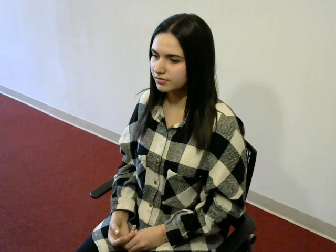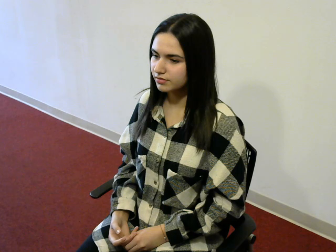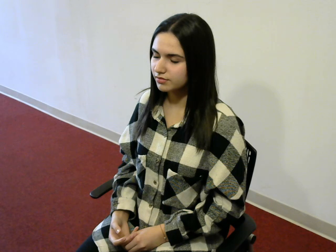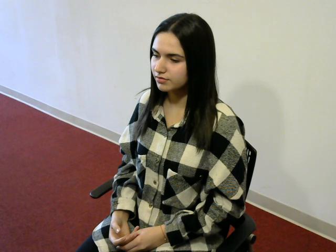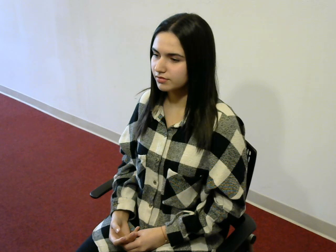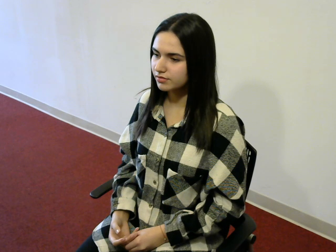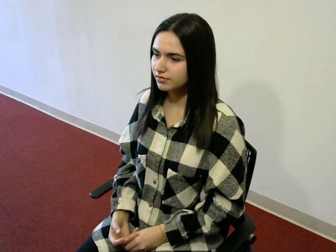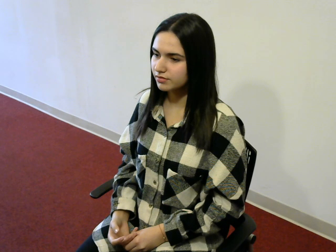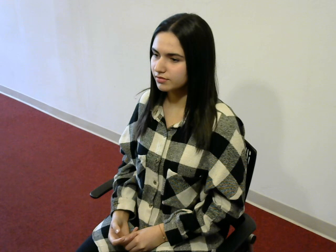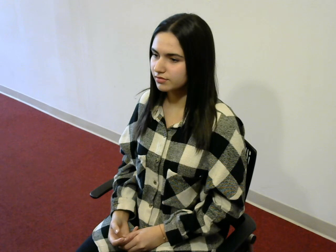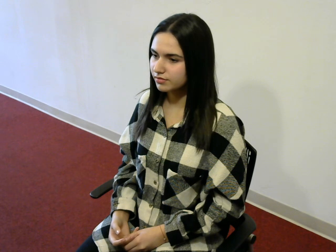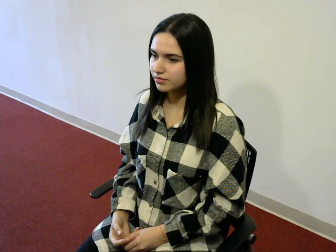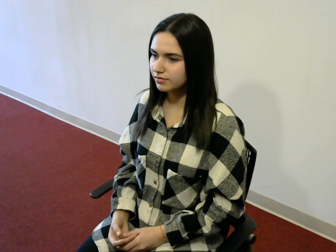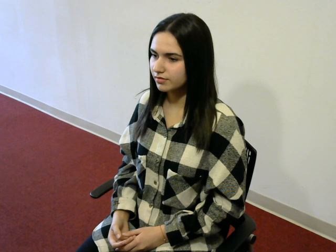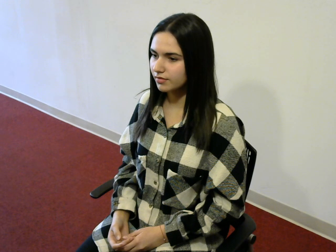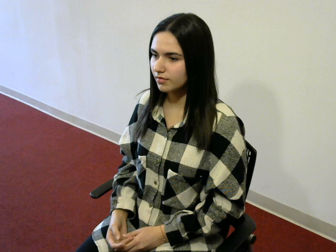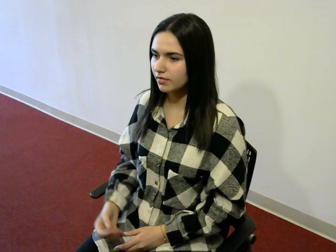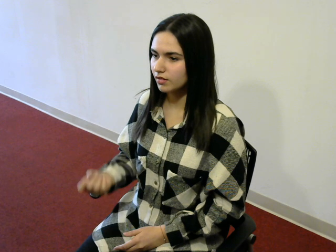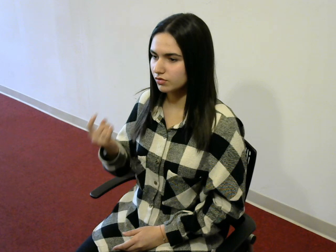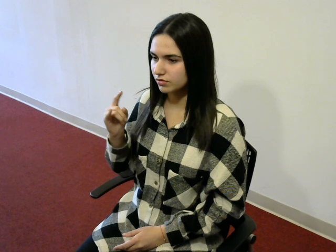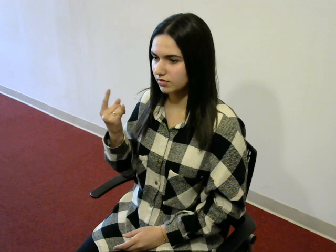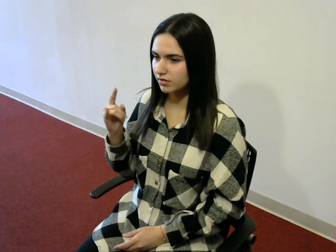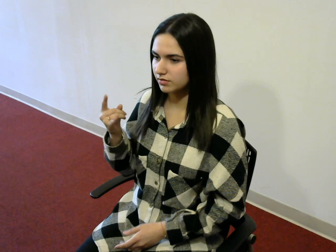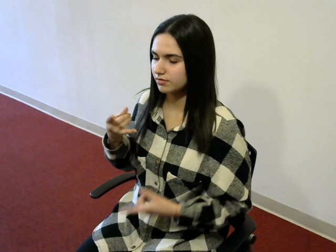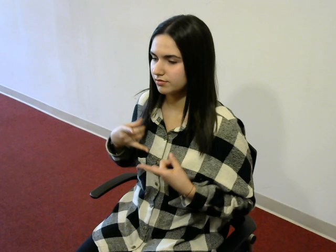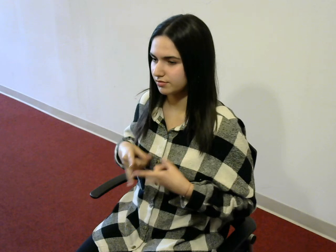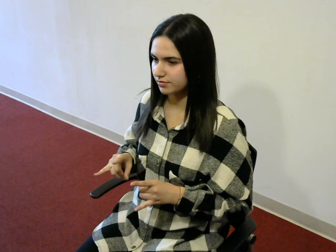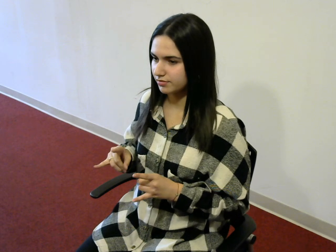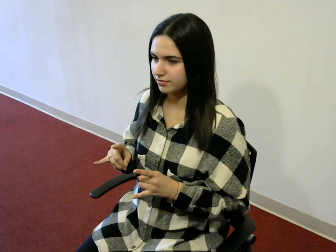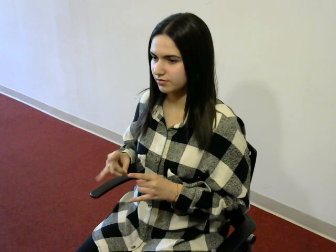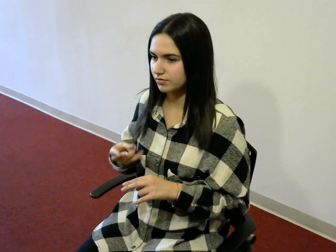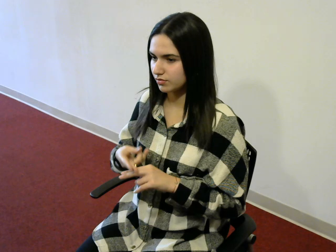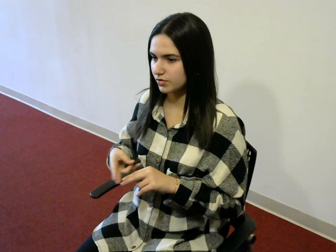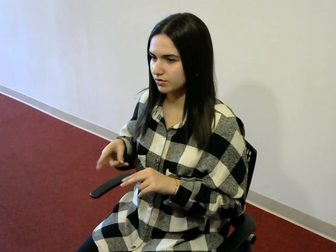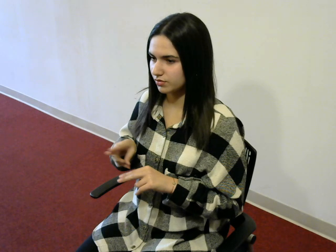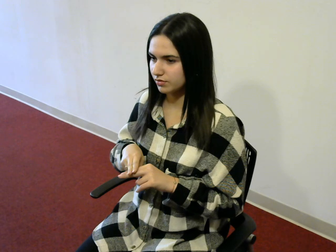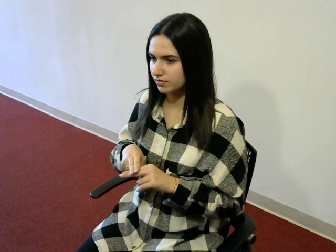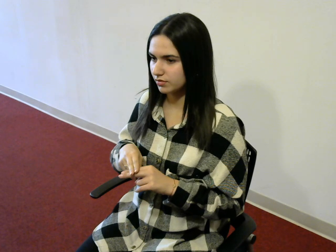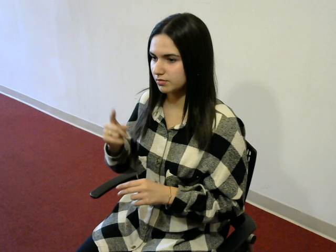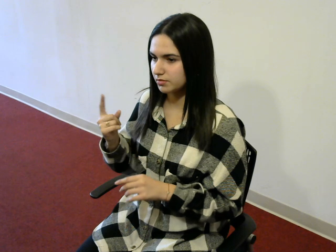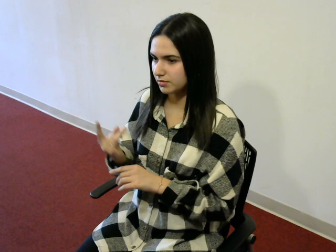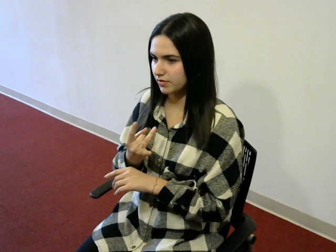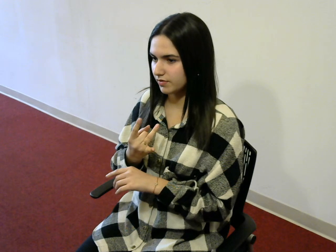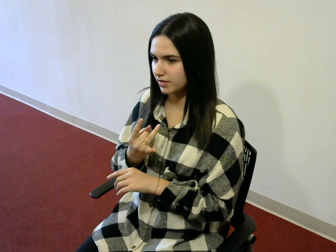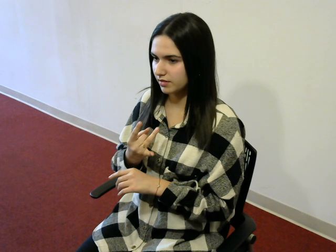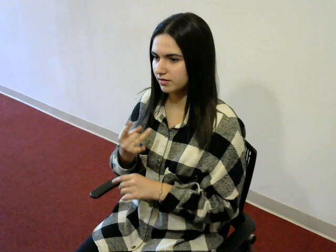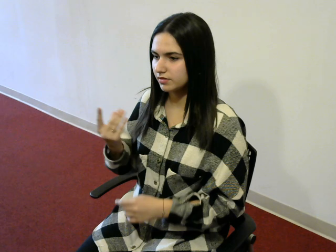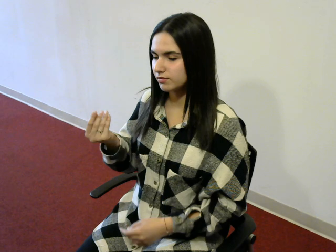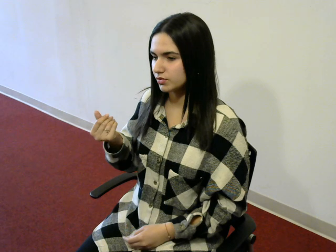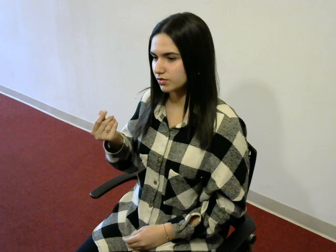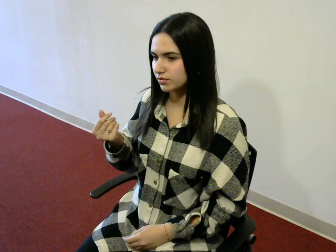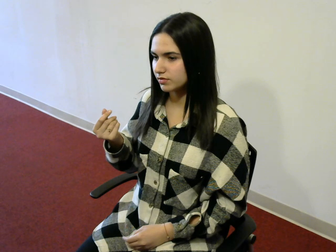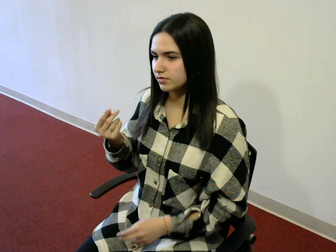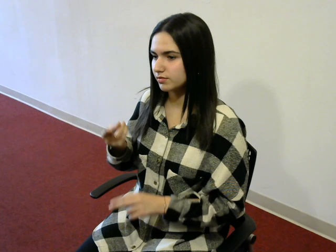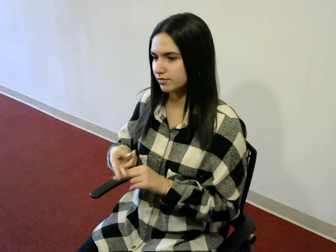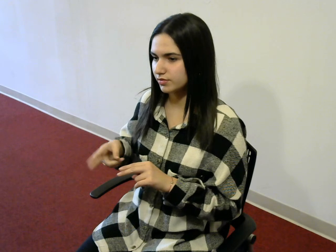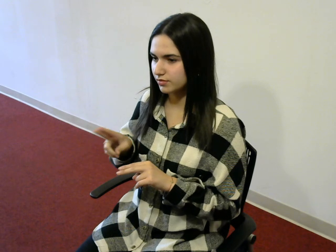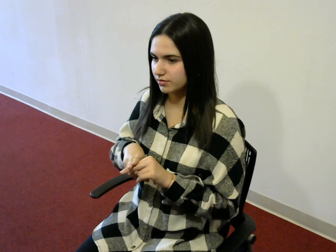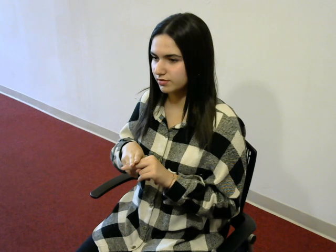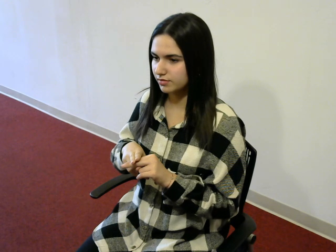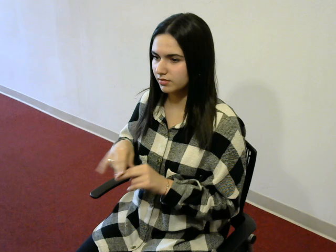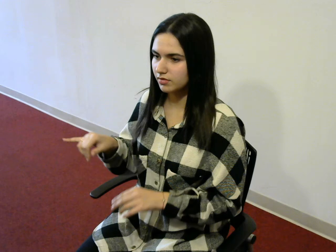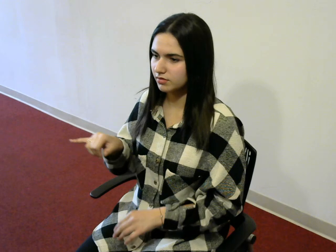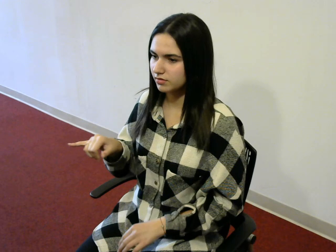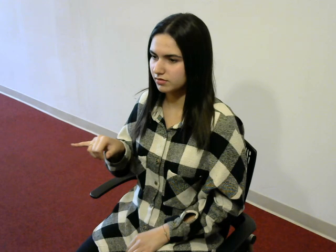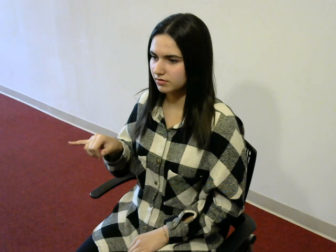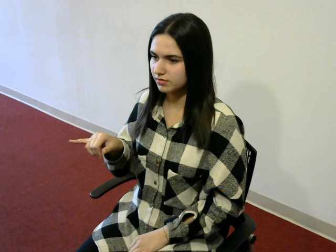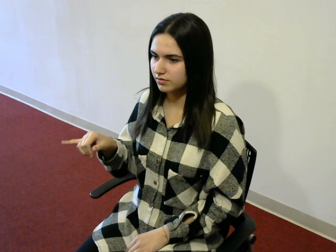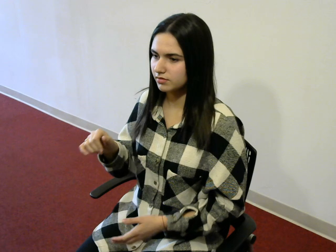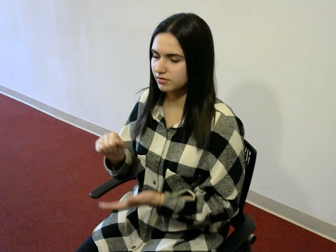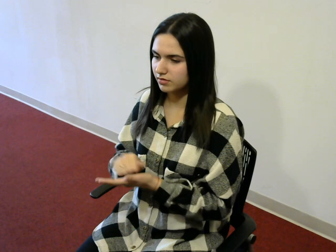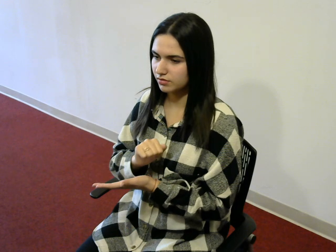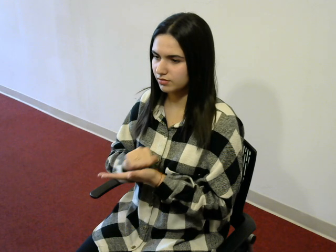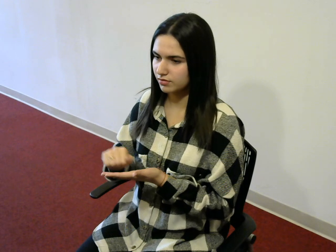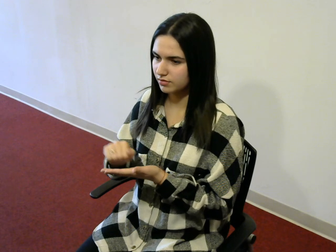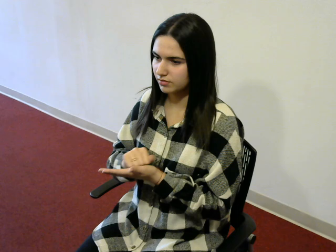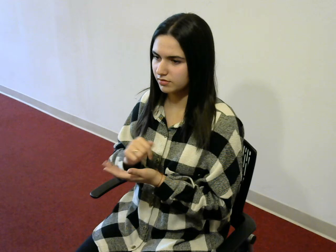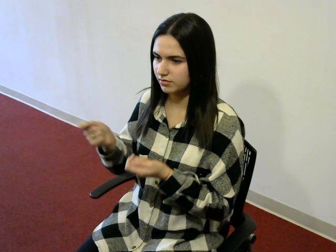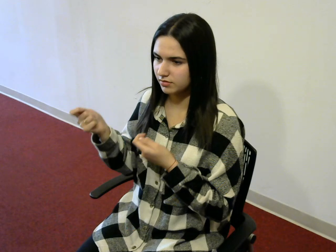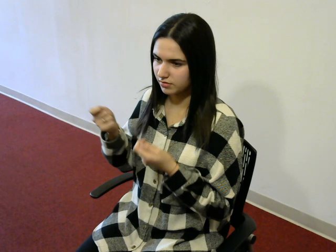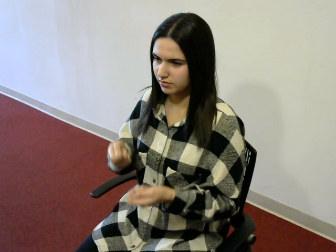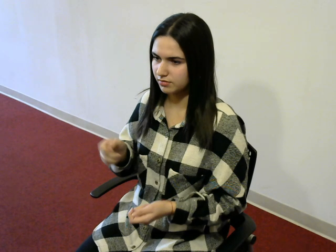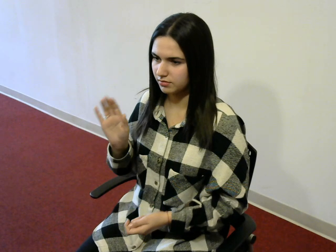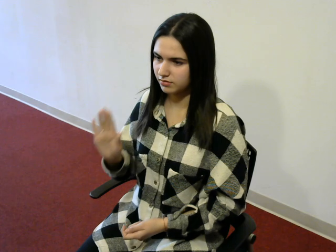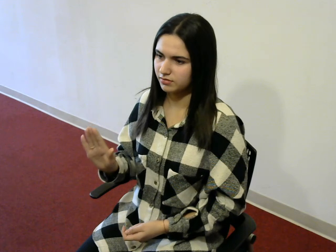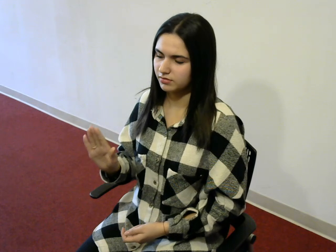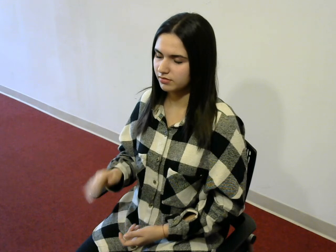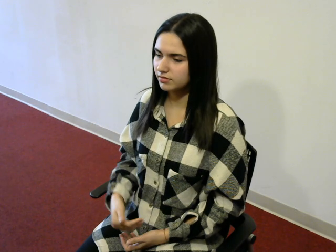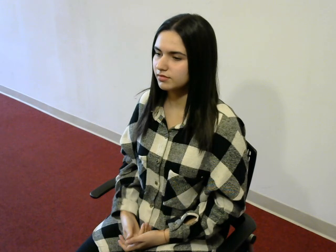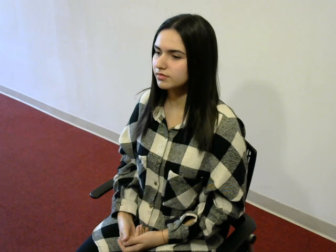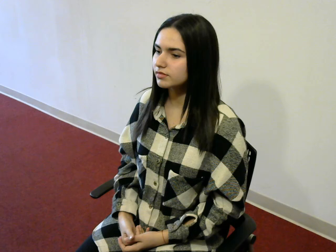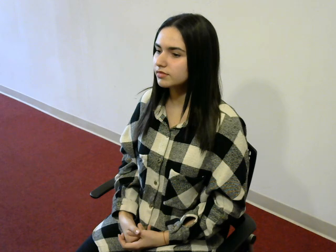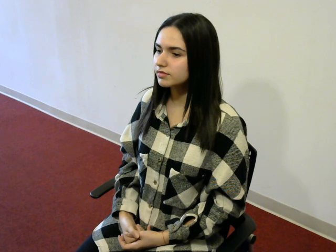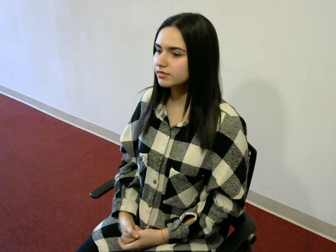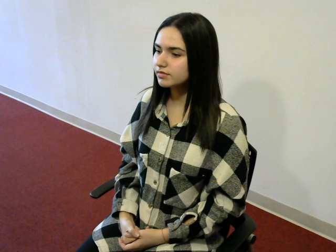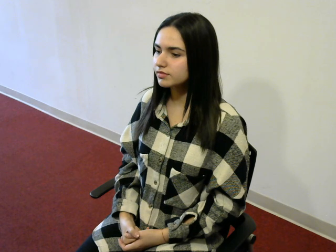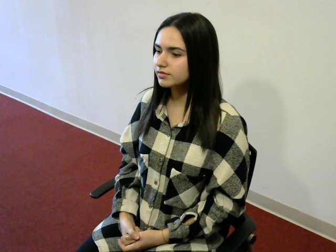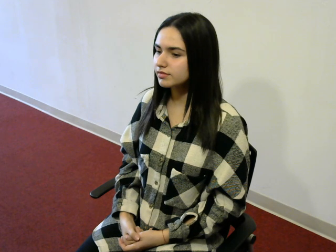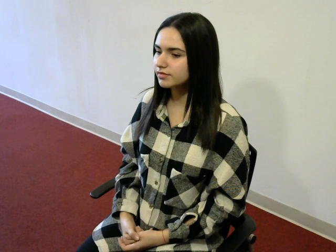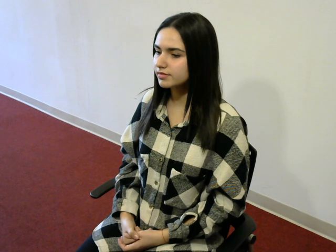Uşağın doğulmasına görə birdəfəlik müavinət üçün hansı sənədləri gətirməliyəm?